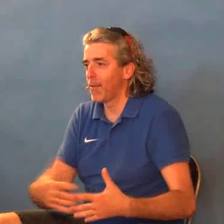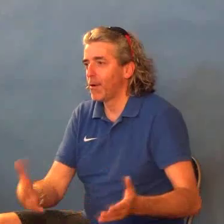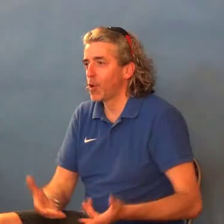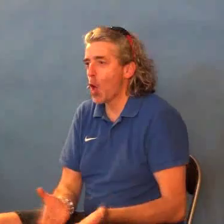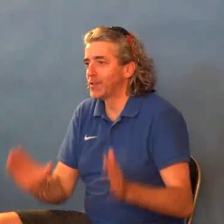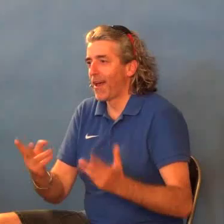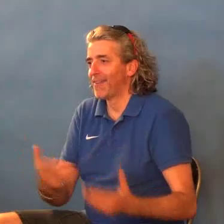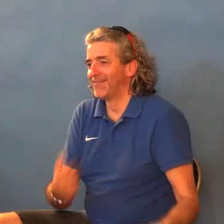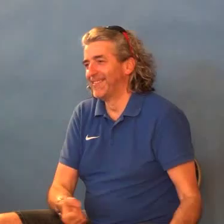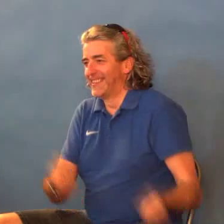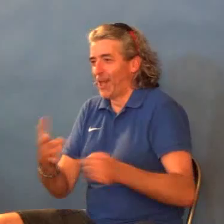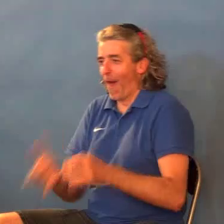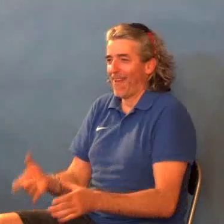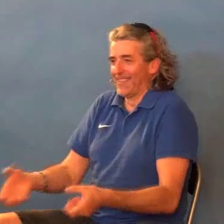Wziął cały kosz i postawił na swój rower.